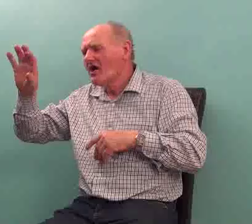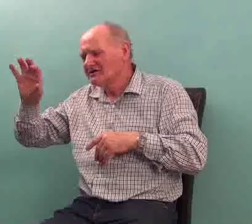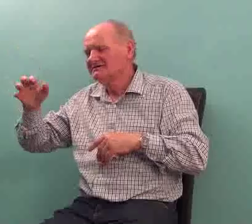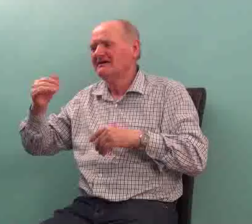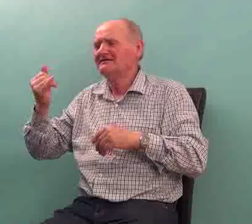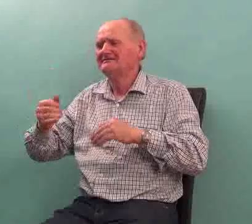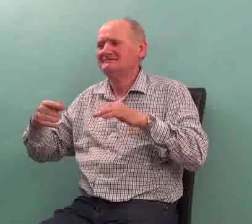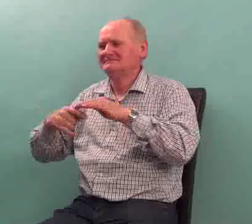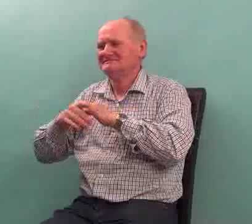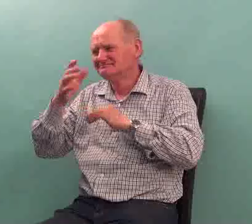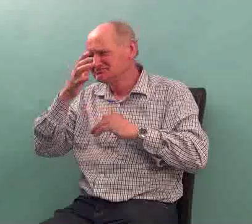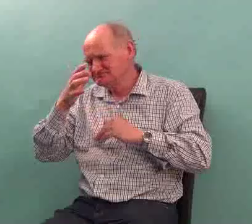Dziecko, łobuz, ucieka.